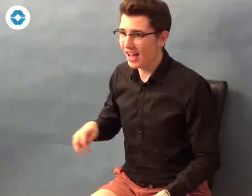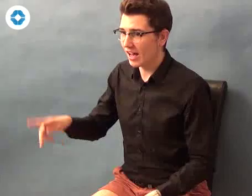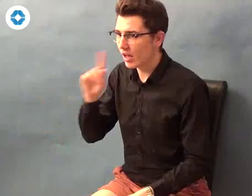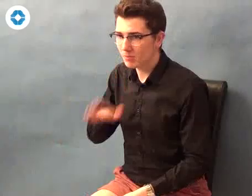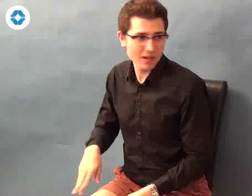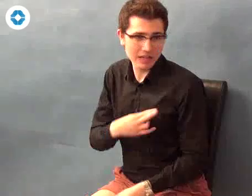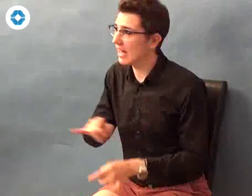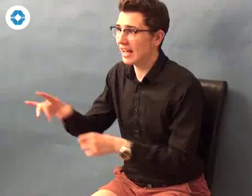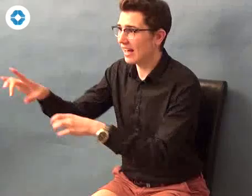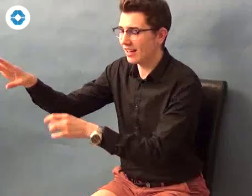Chłopiec ogląda się na niego i biegnie.